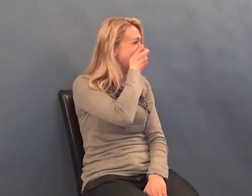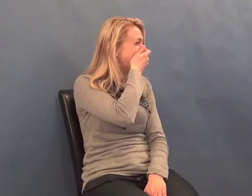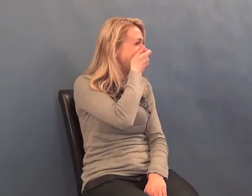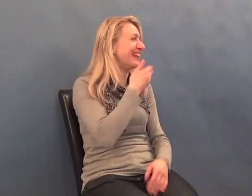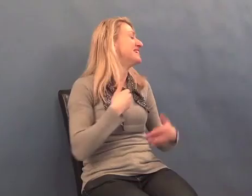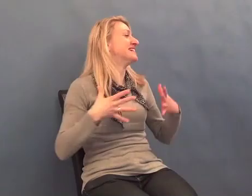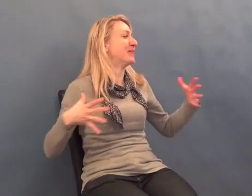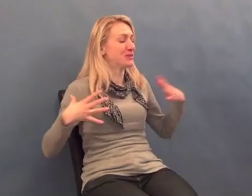Za duże ubranie.